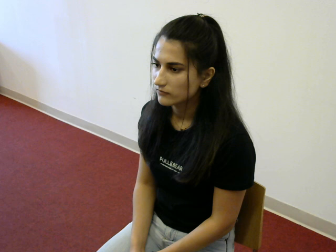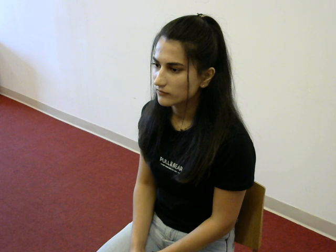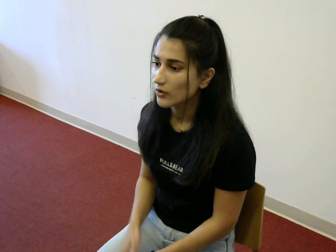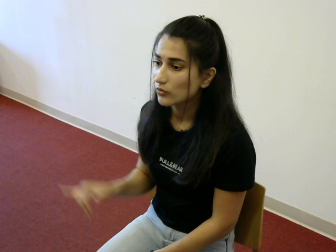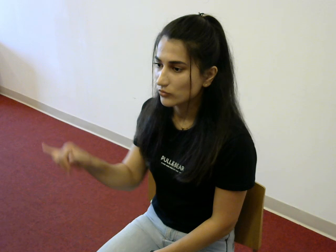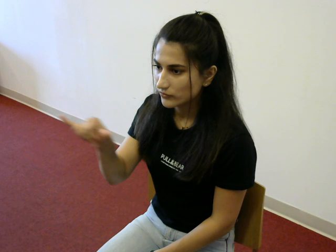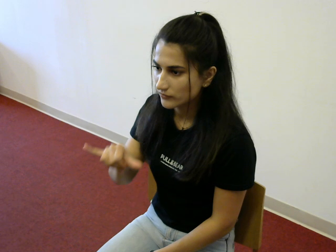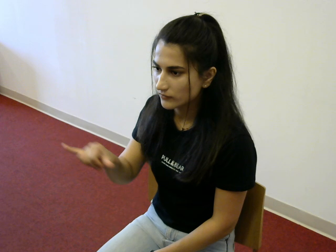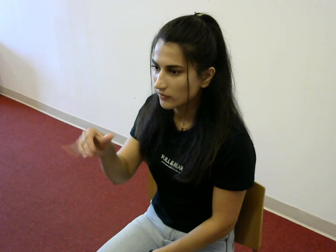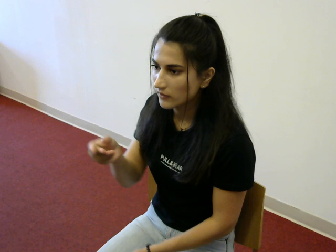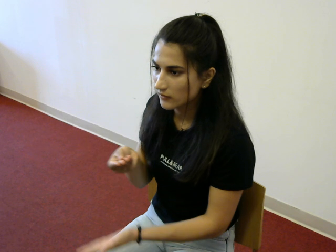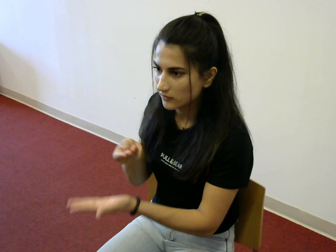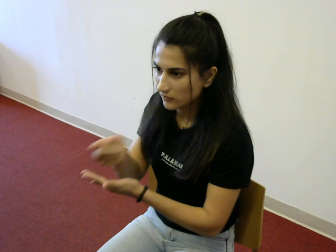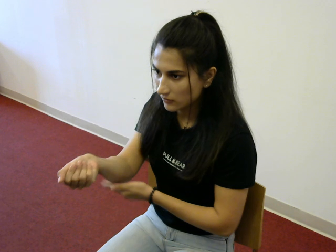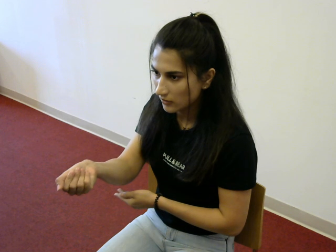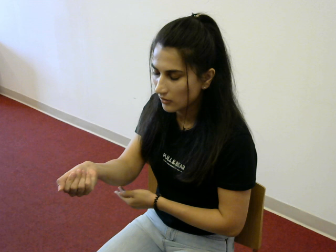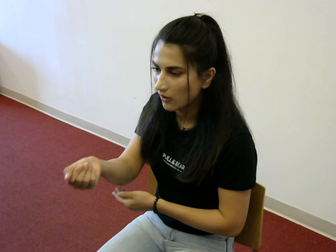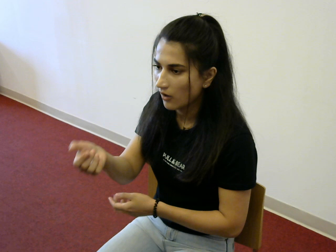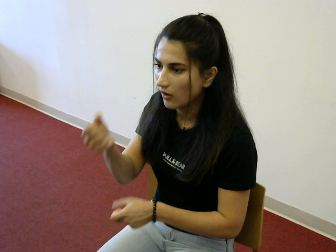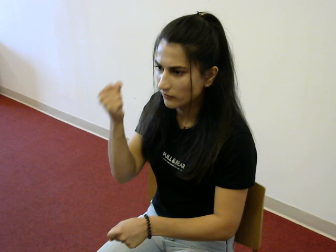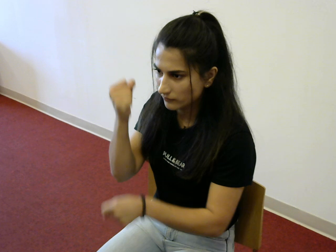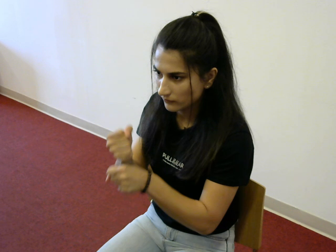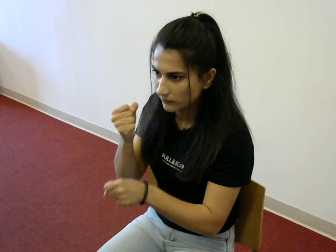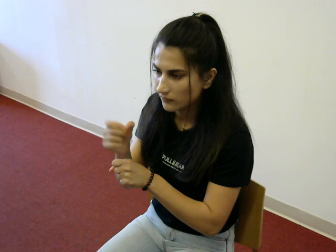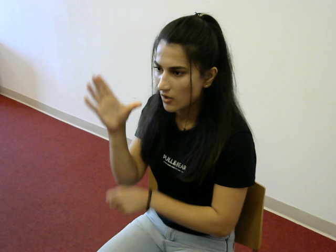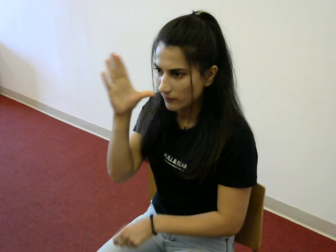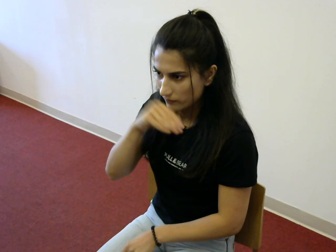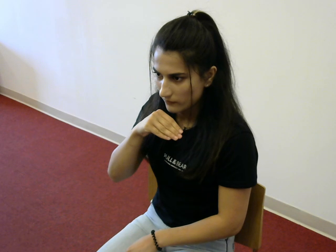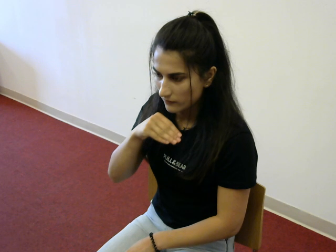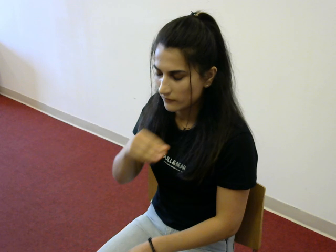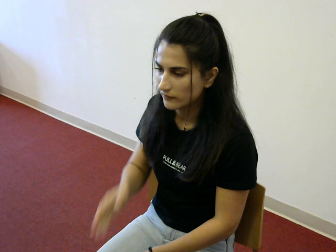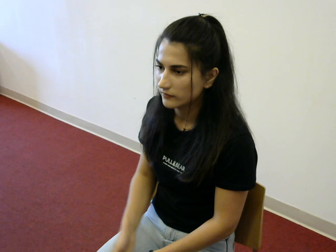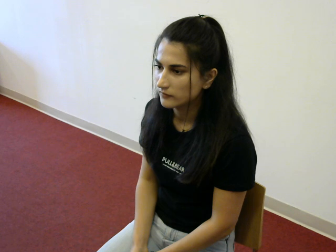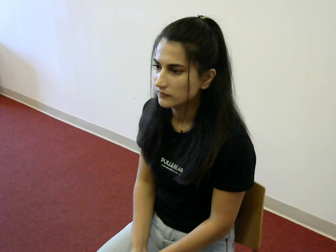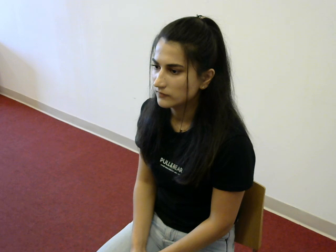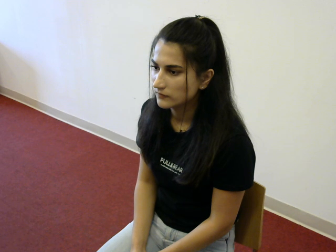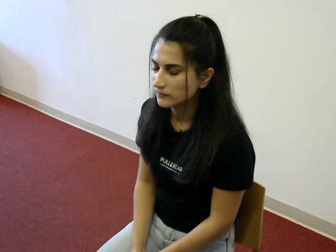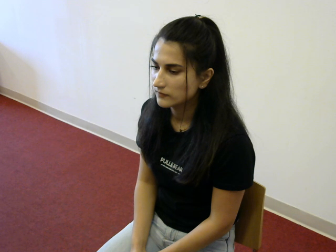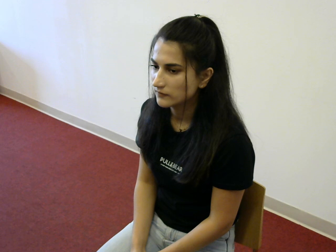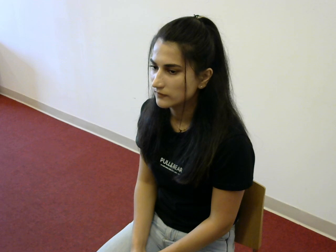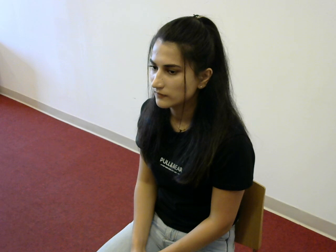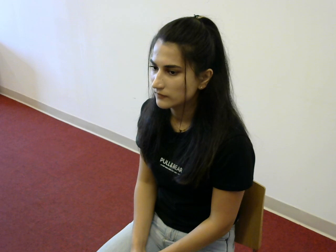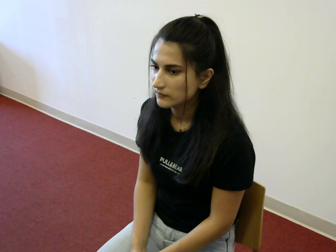Harda ödəniş edə bilərəm?